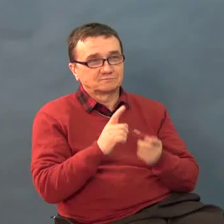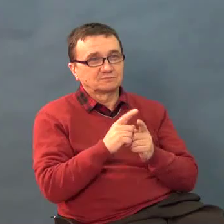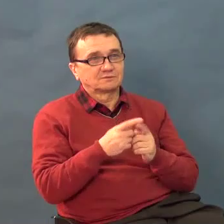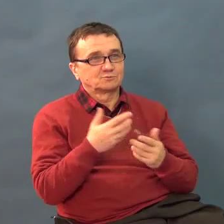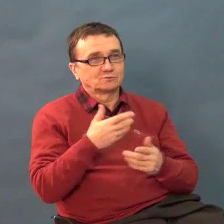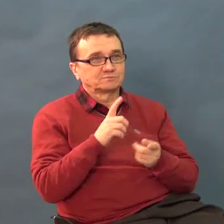Spotkajmy się w klubie.